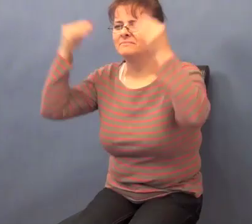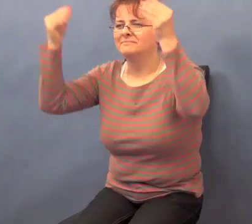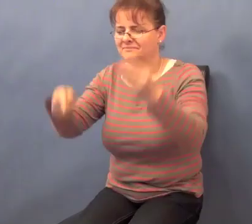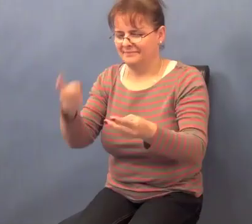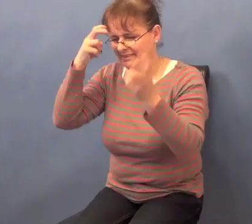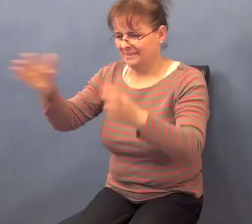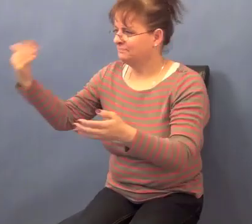Lepiej przykleić!